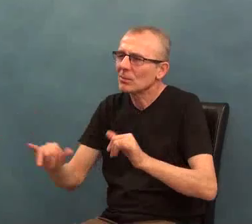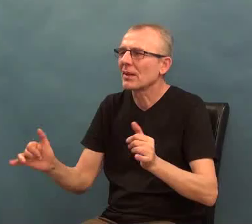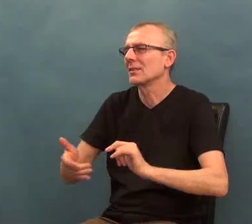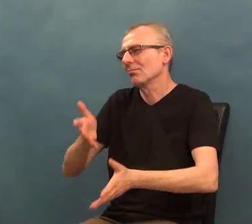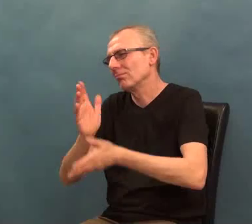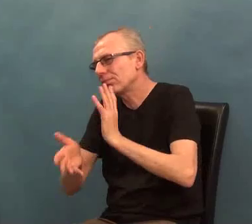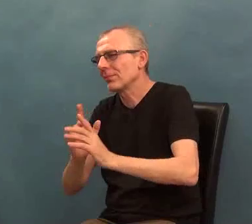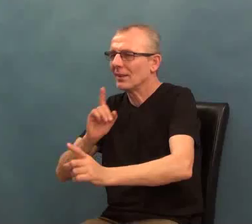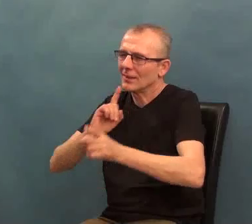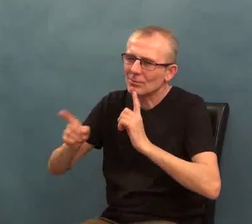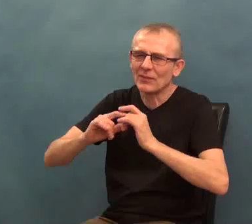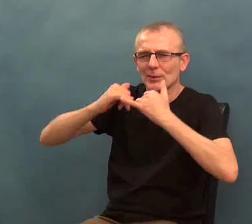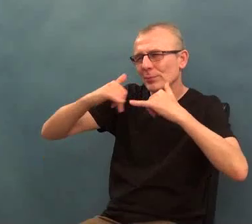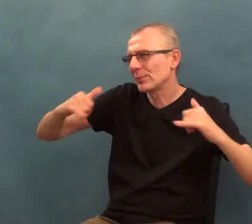Migali i rozmawiali na różne tematy.